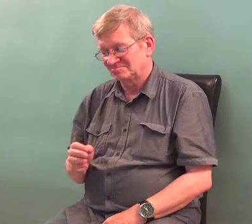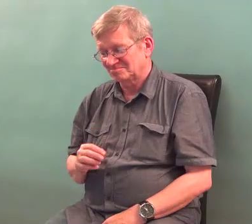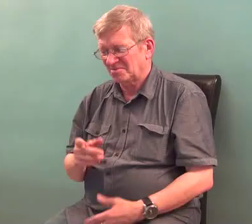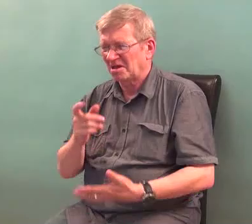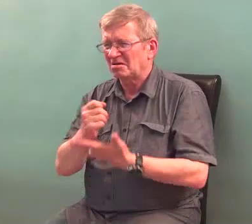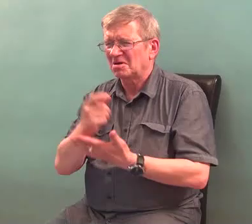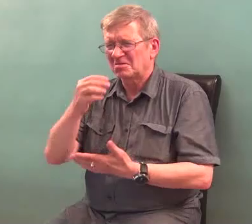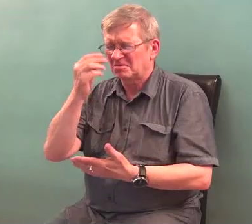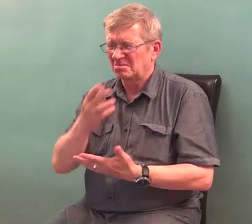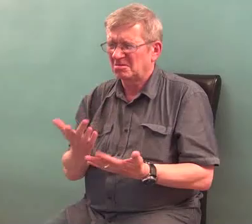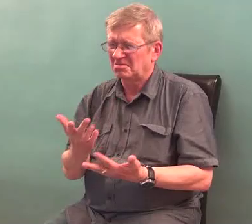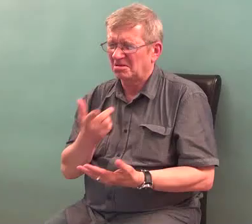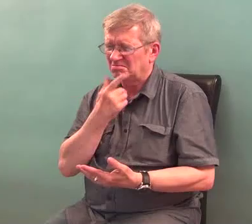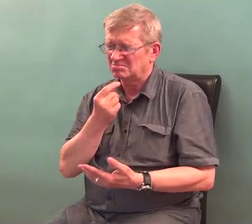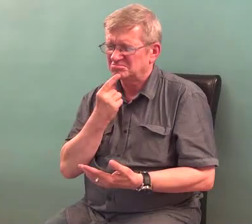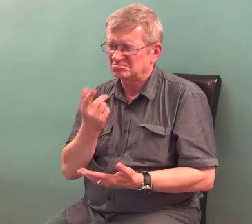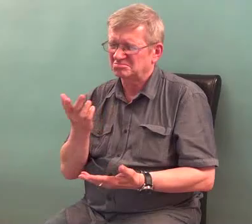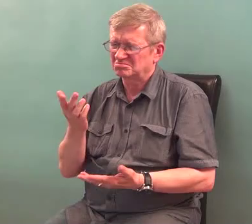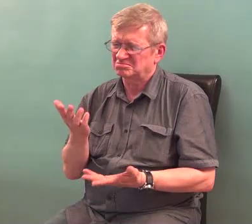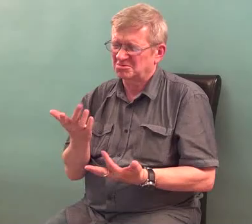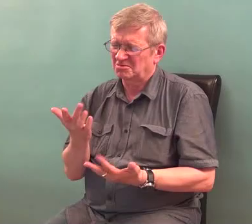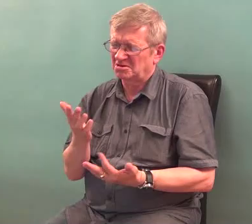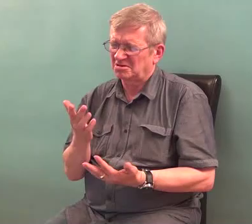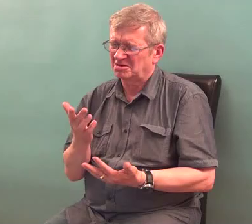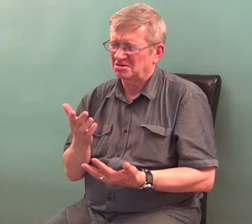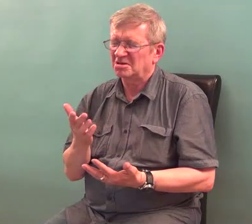Nauka na prawo jazdy jest łatwa.